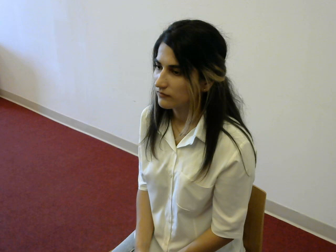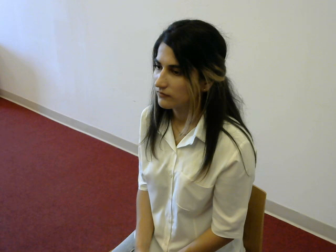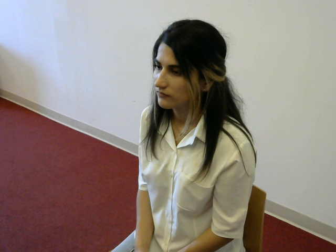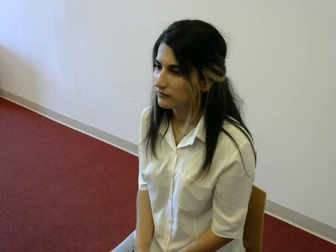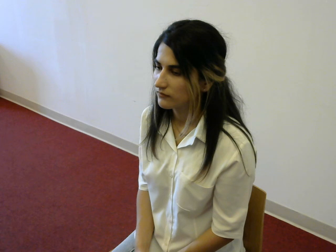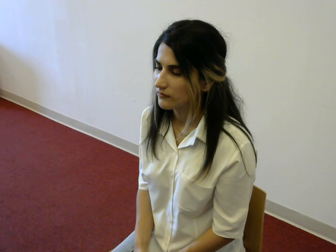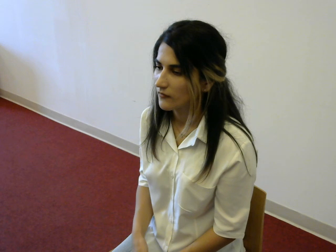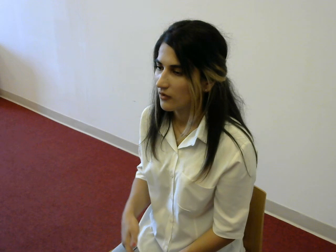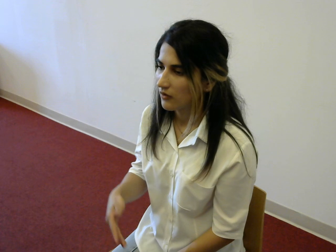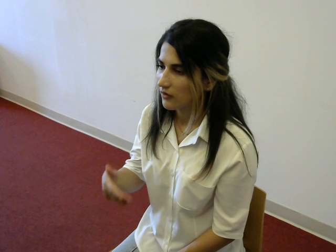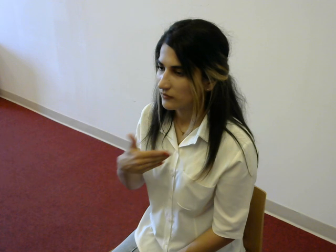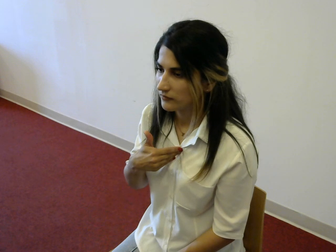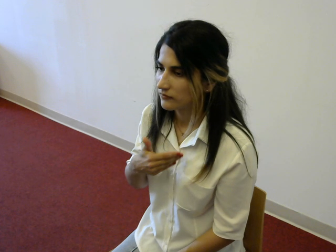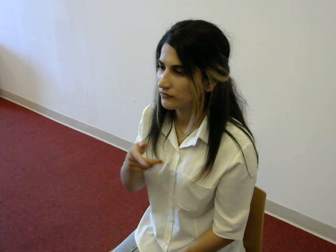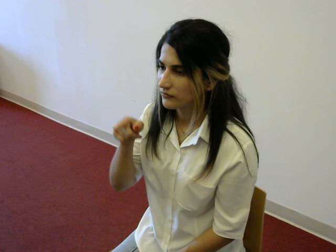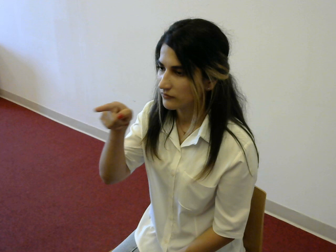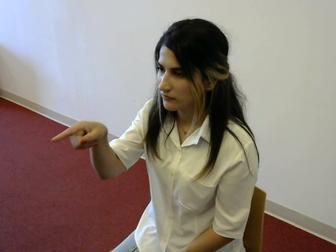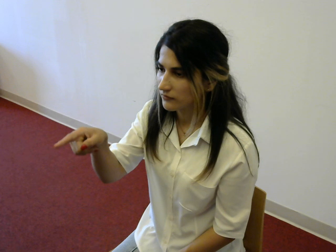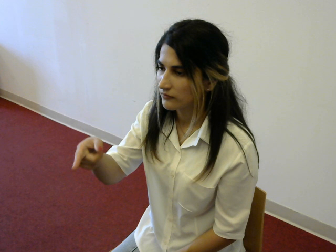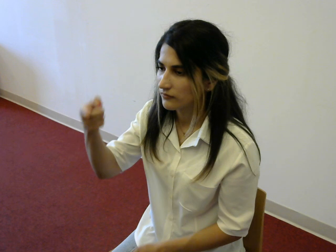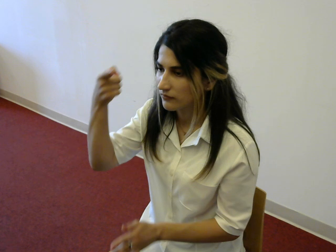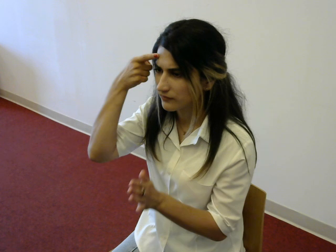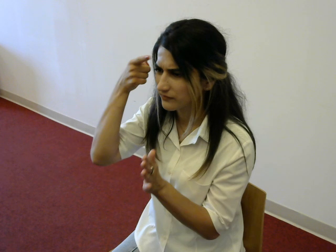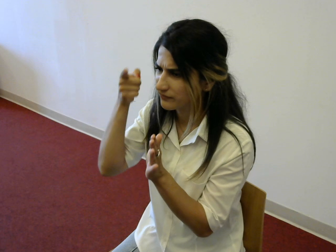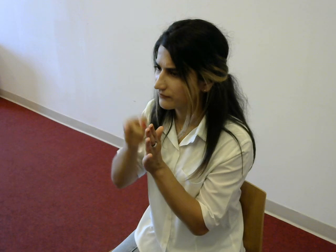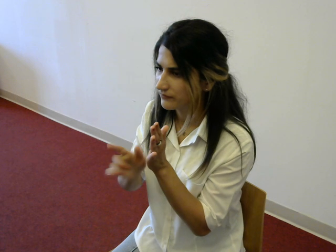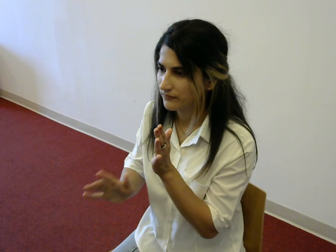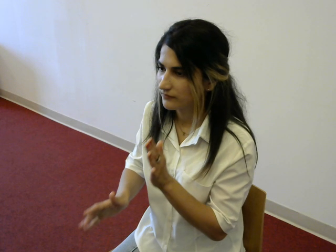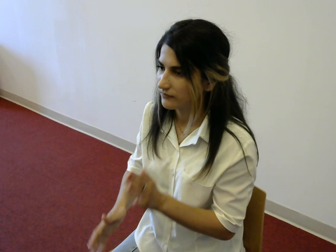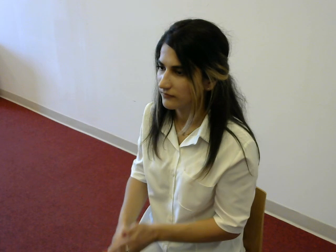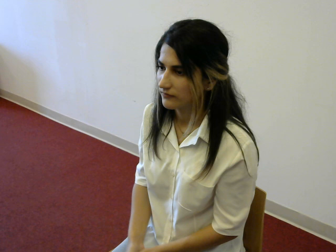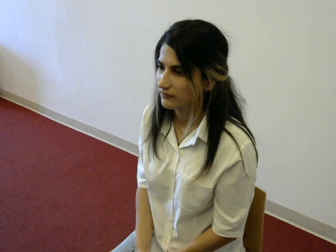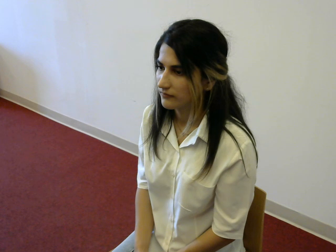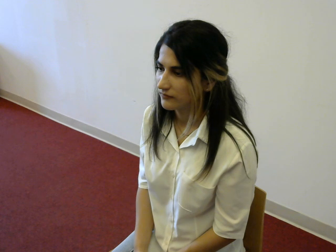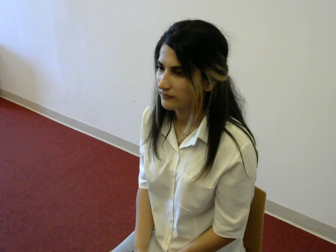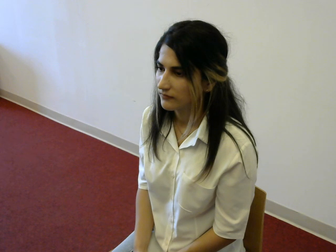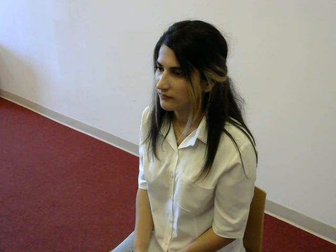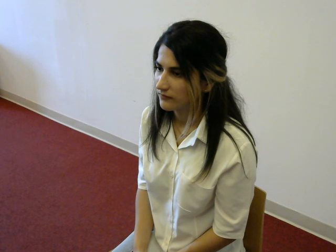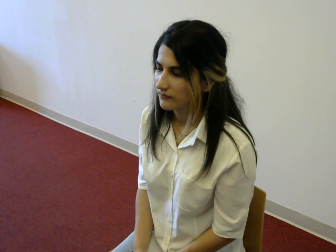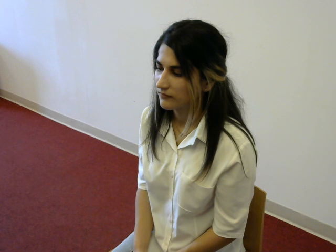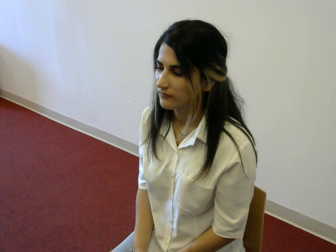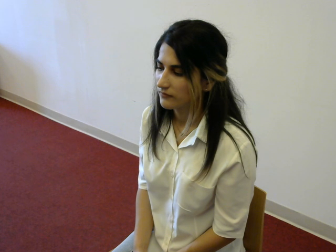Mən sizi başa düşmürəm